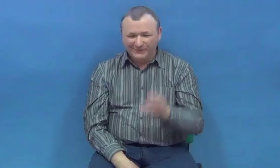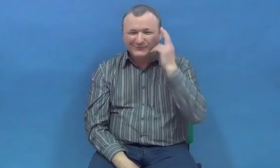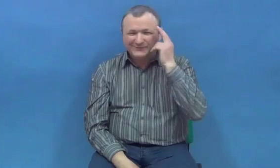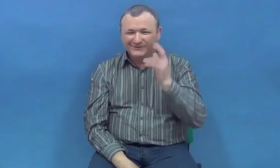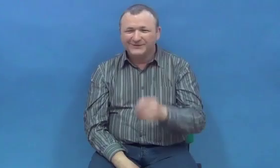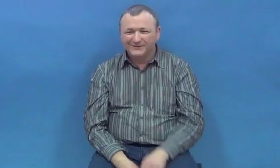Rozumiem.